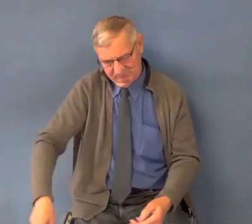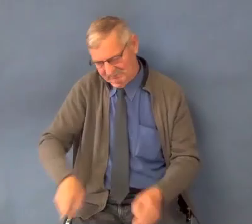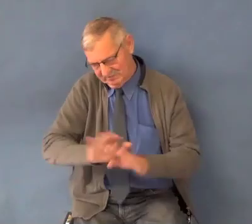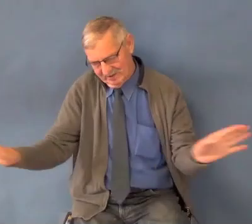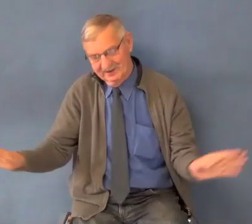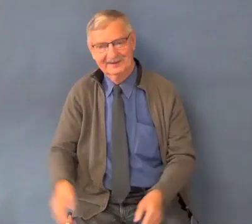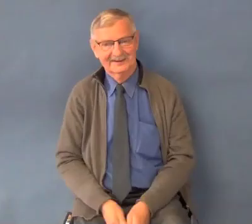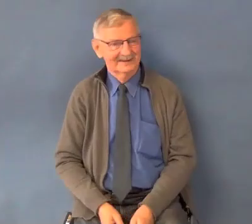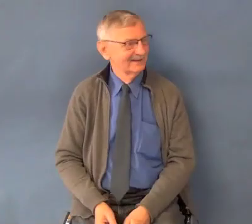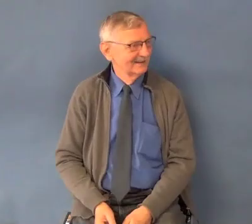Przekreślone, nie ma.